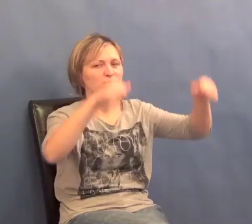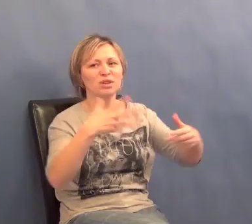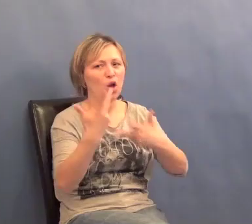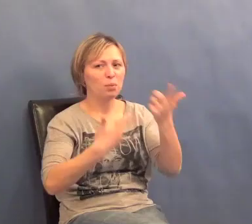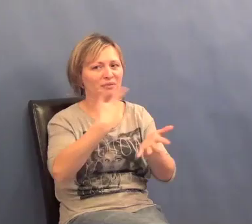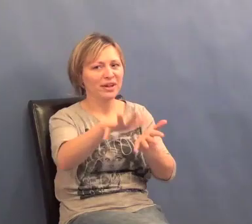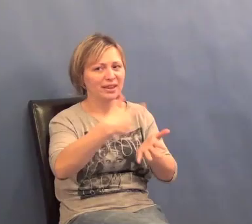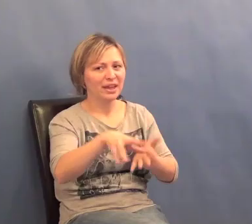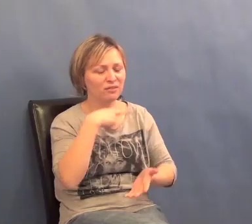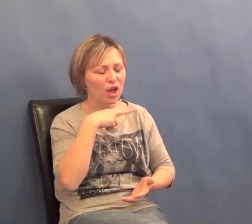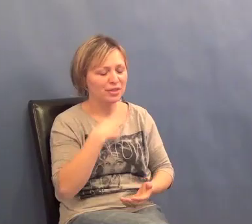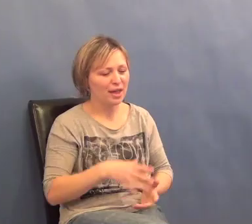Żeby tego nie robił, żeby nie wydawał na wodę.